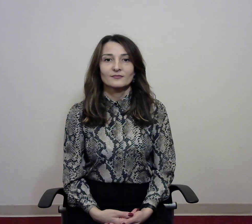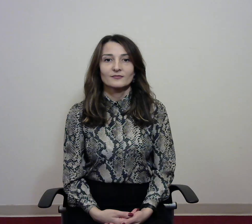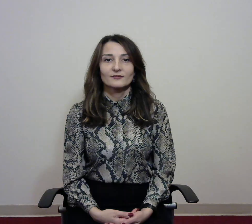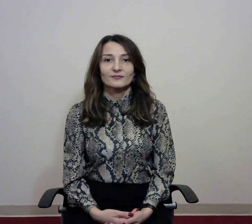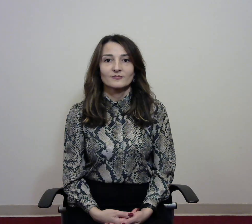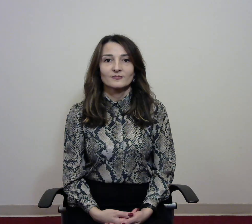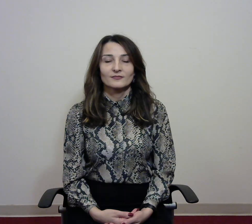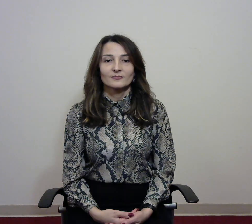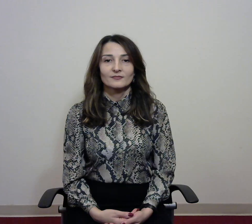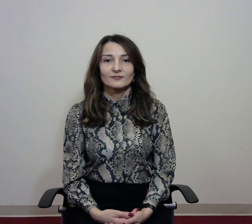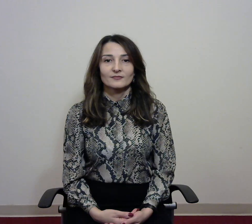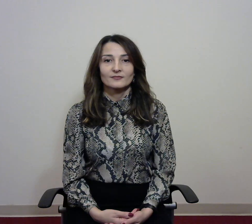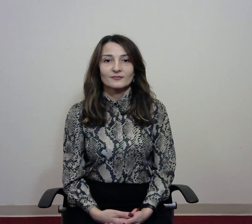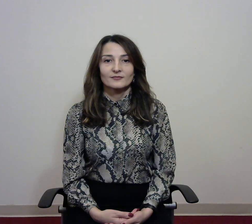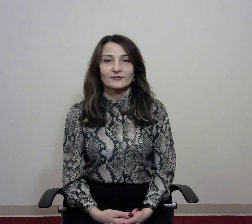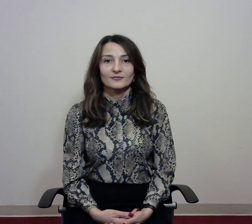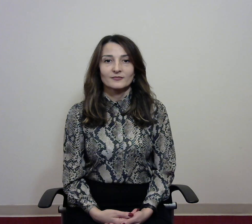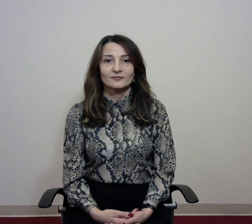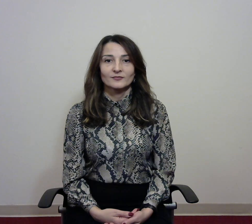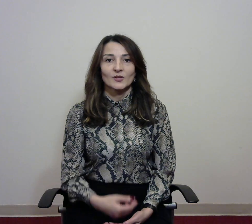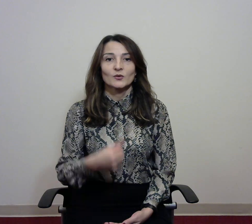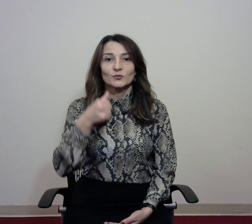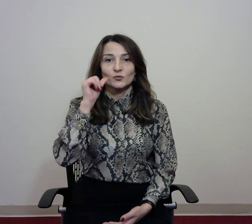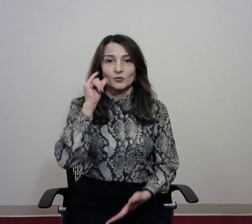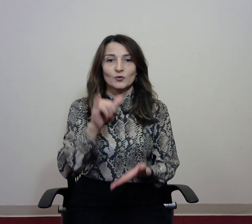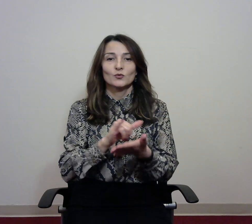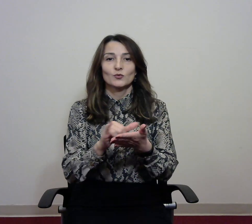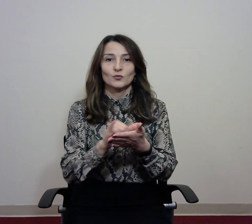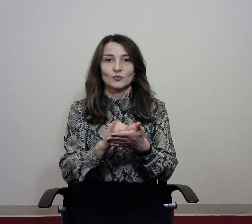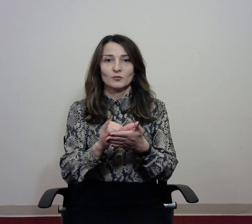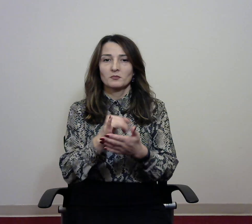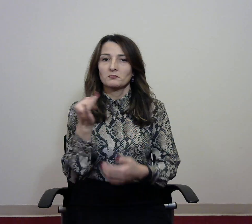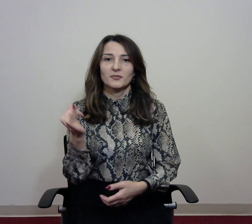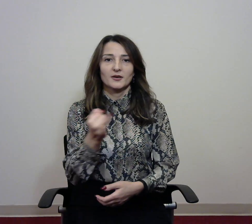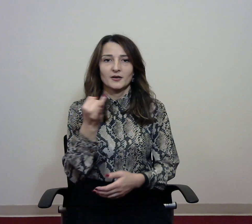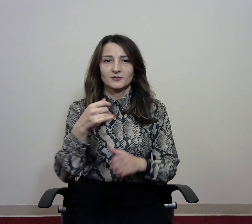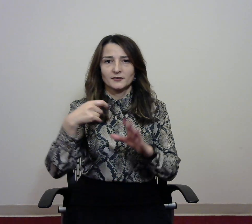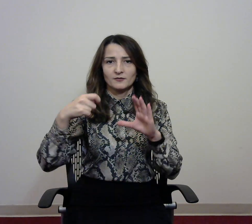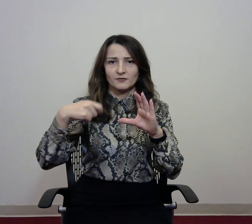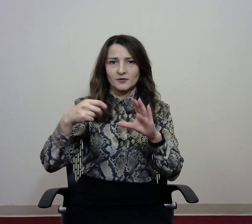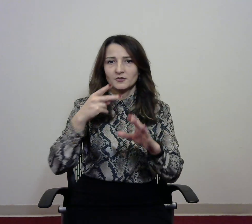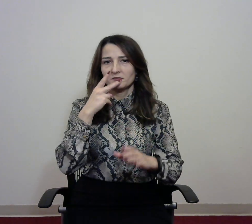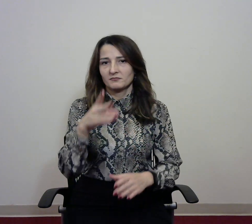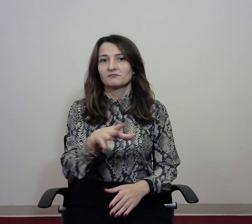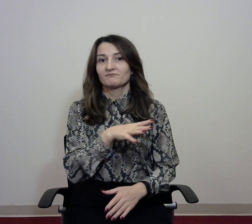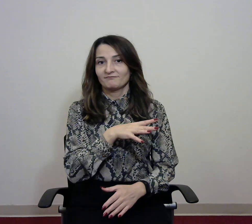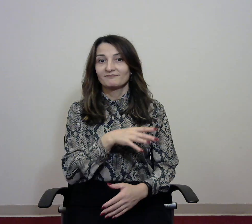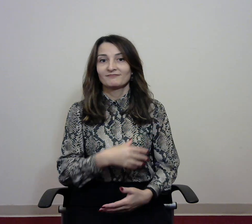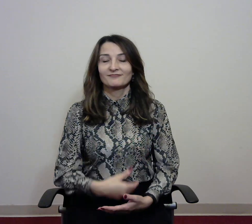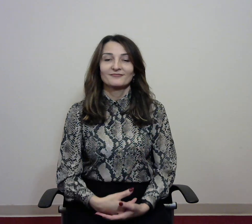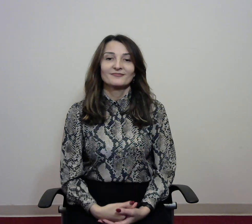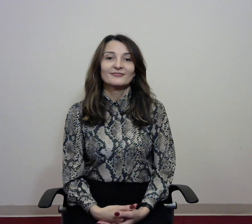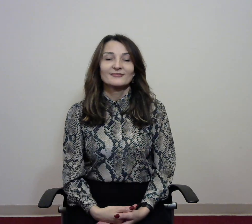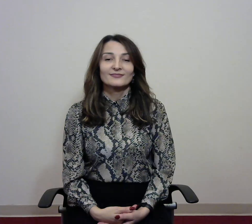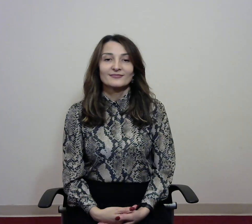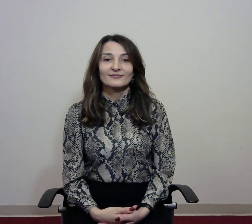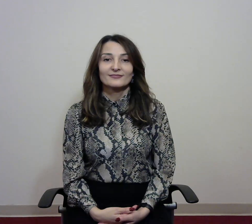Dünən YouTube da maraqlı videoya baxmışam